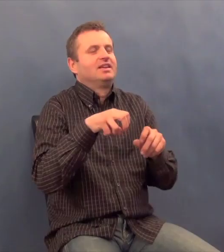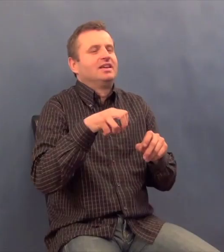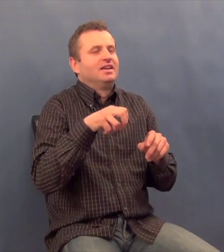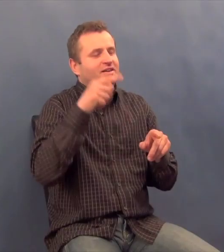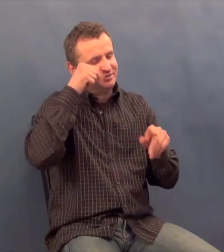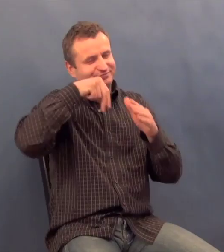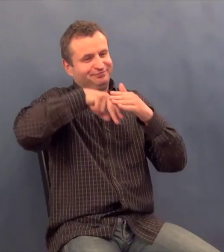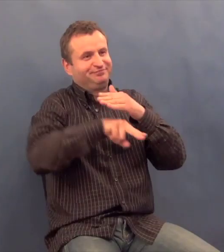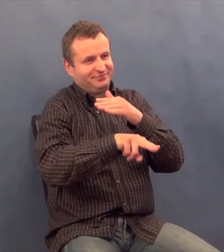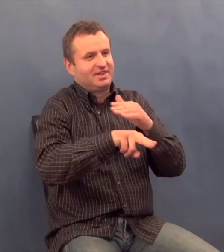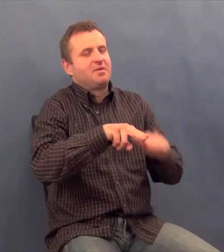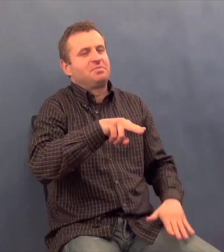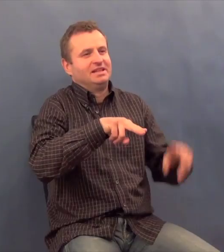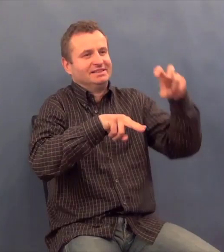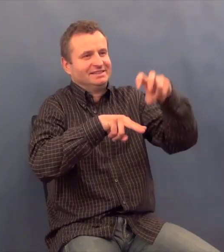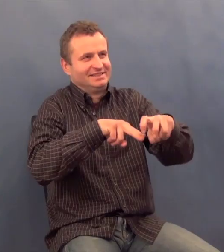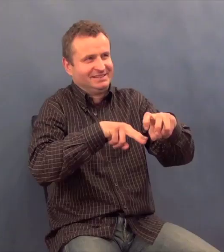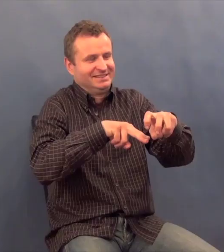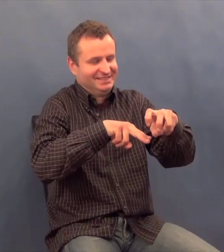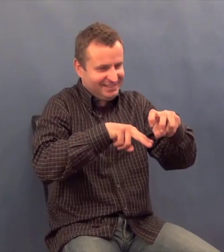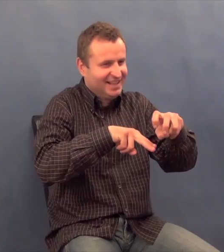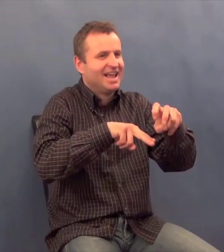Chłopiec śpi pod przykryciem, a na nim leży pies.